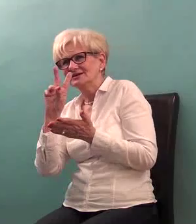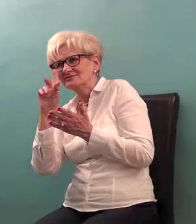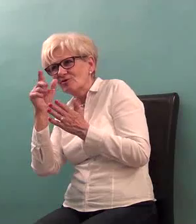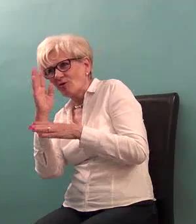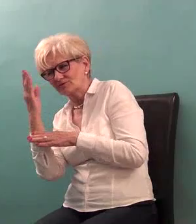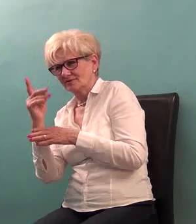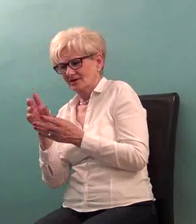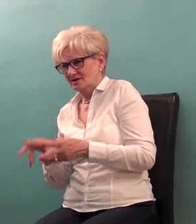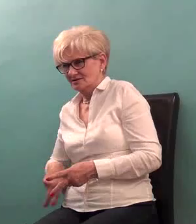Wyciąga kamień z kieszeni...